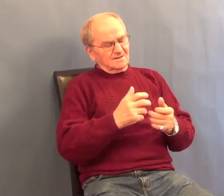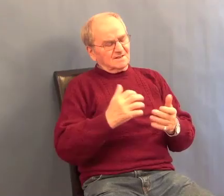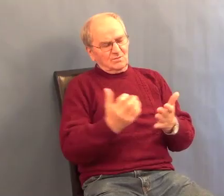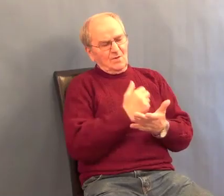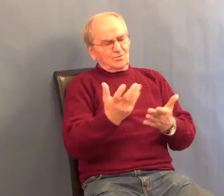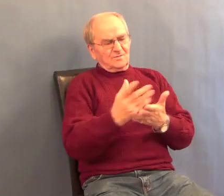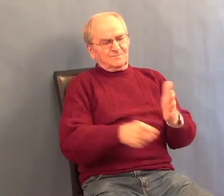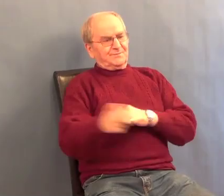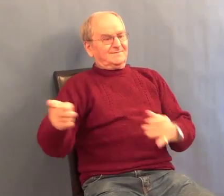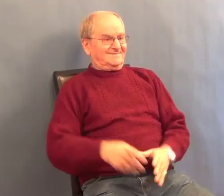Nie udało się ich złapać, uciekli.